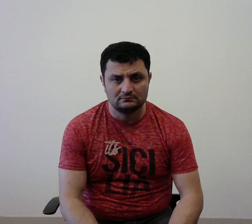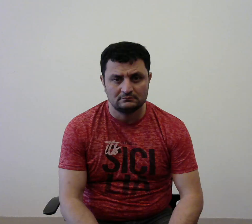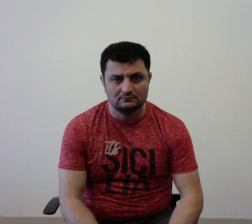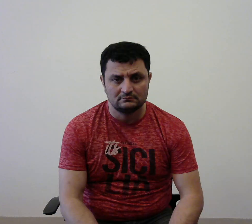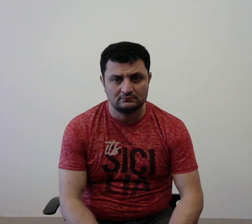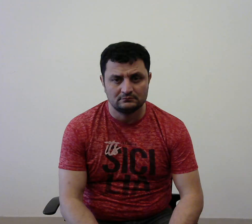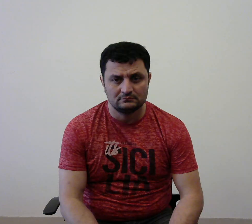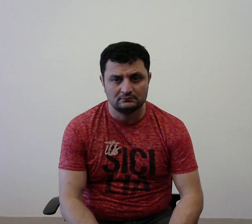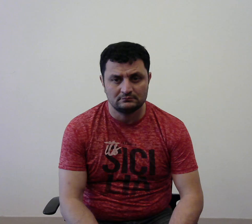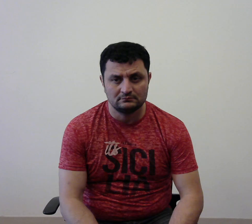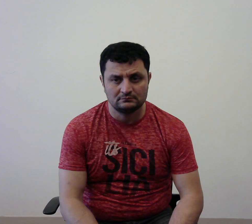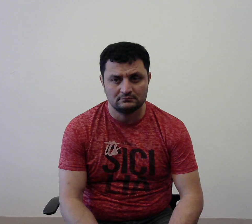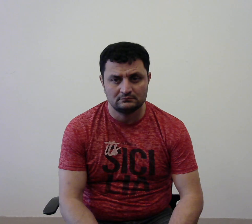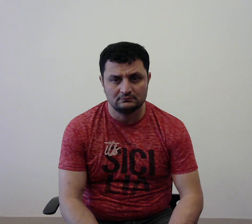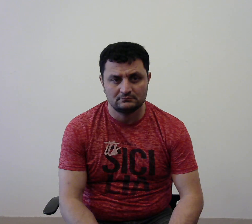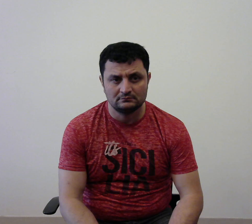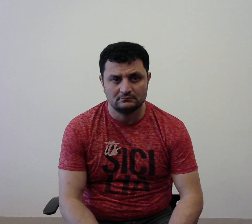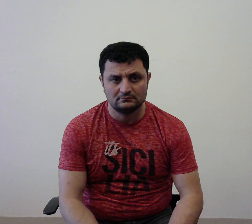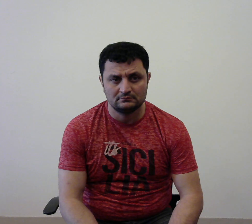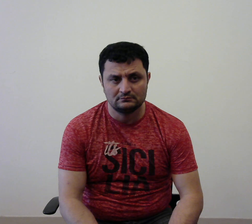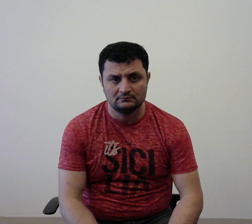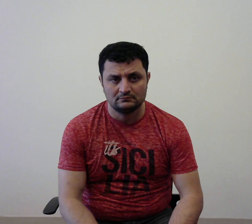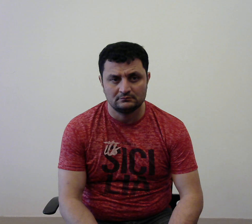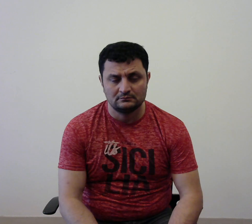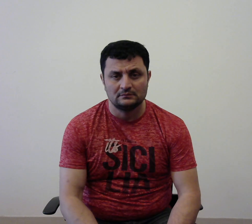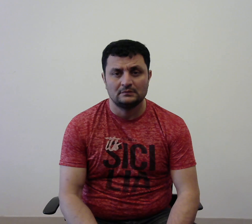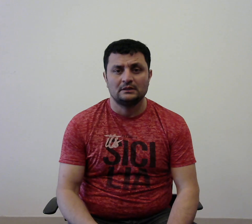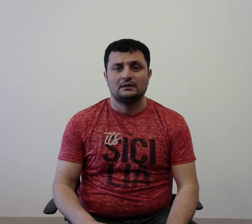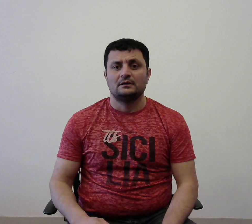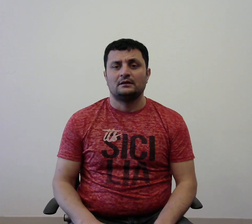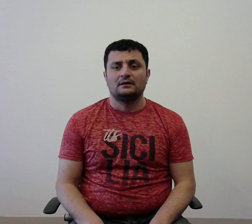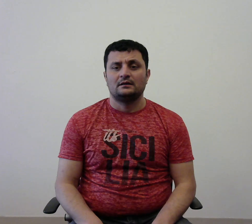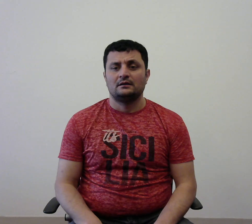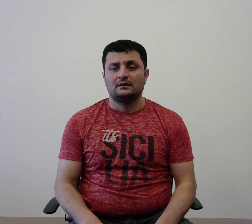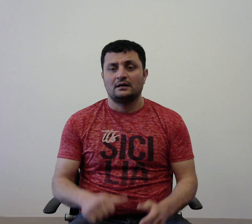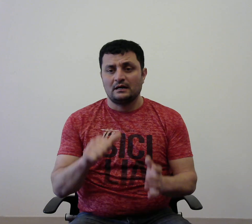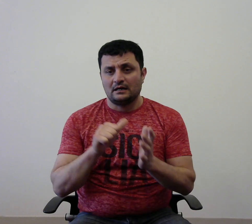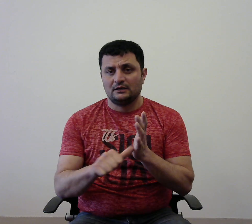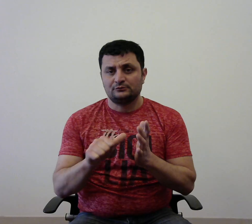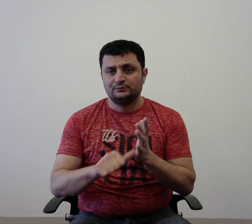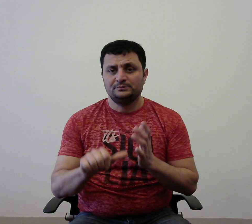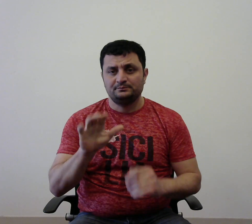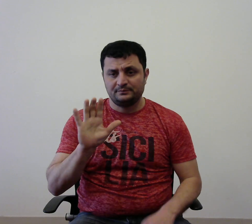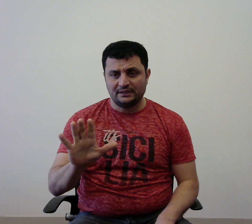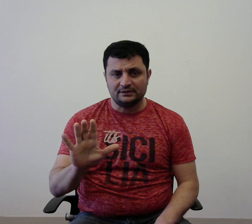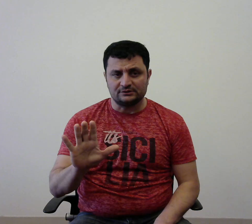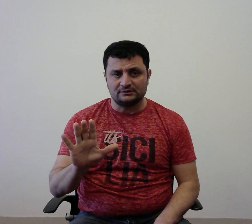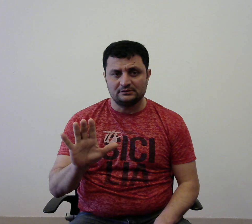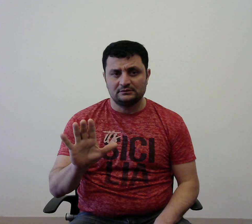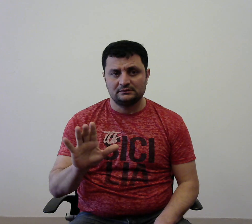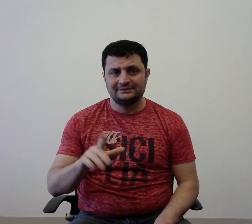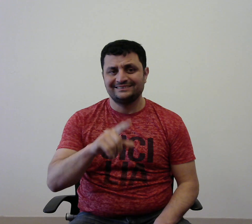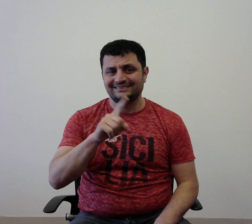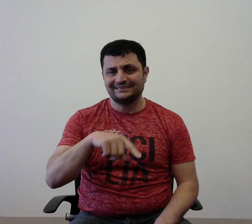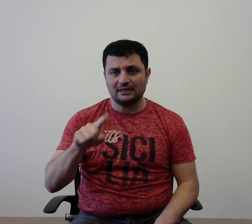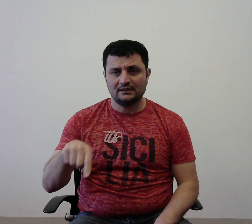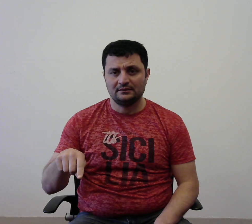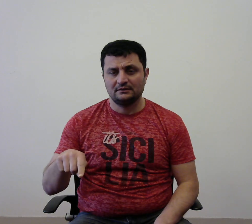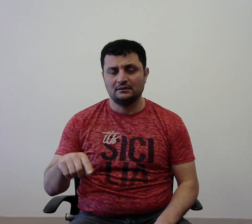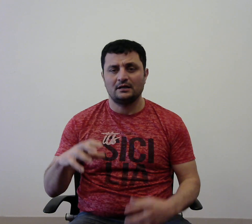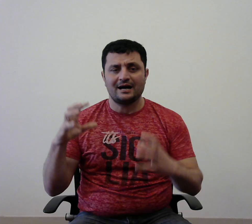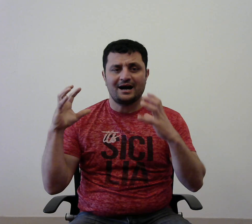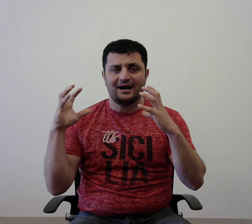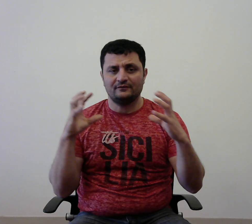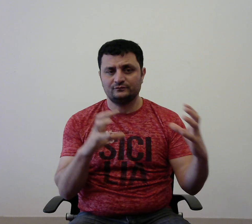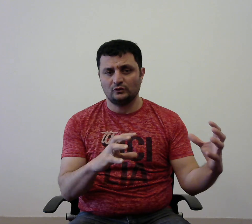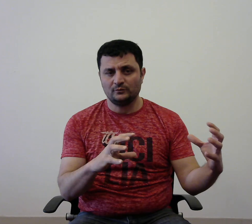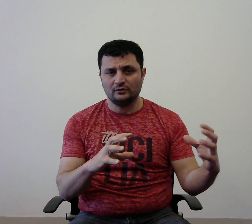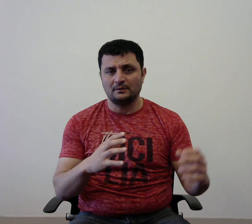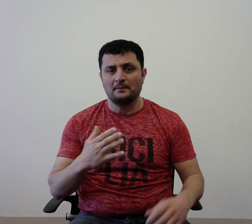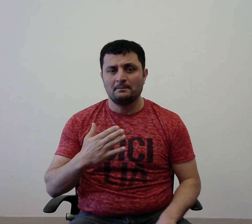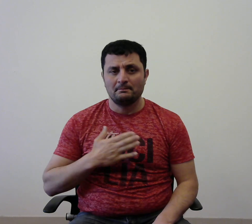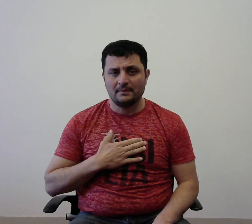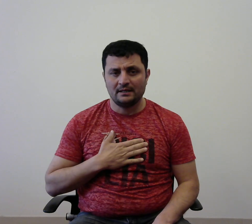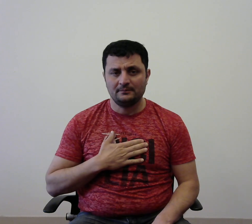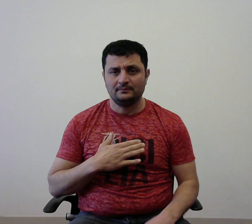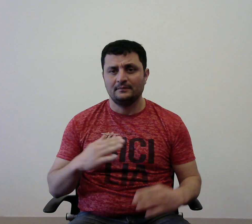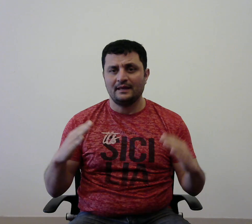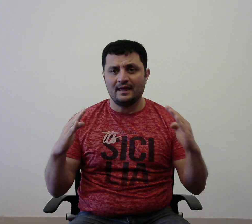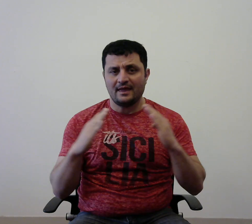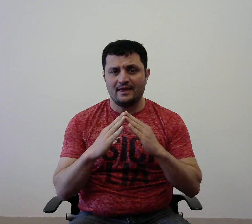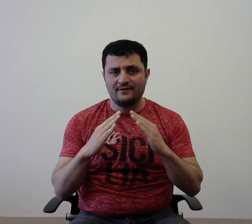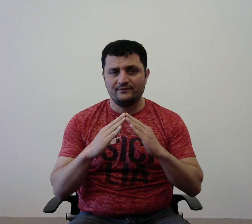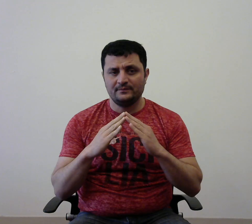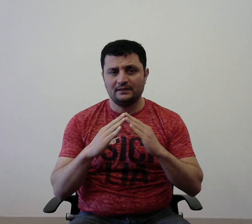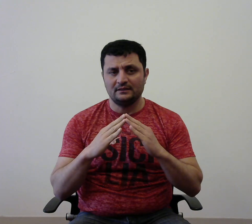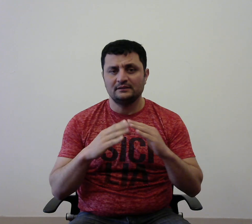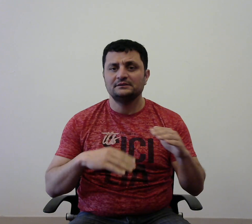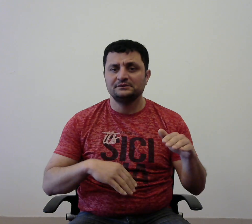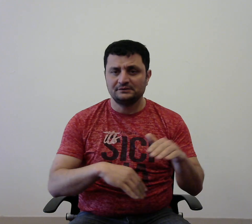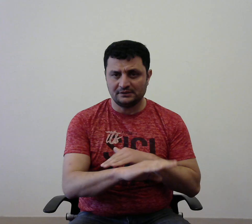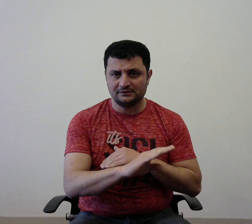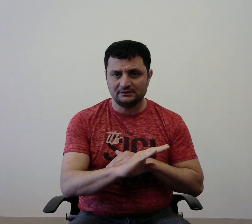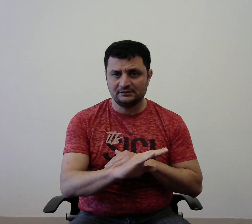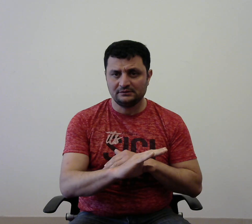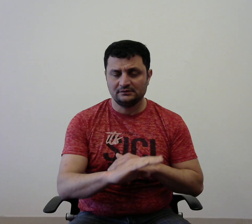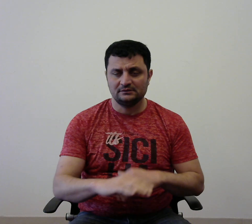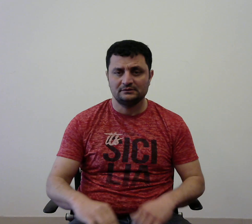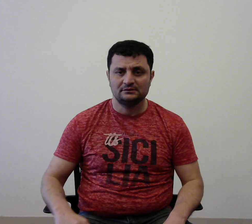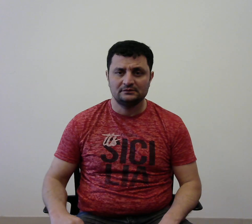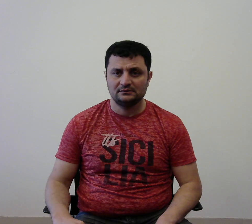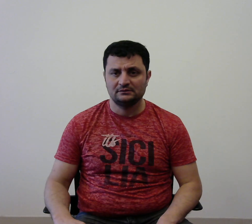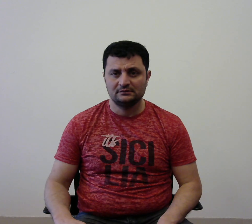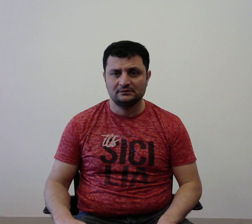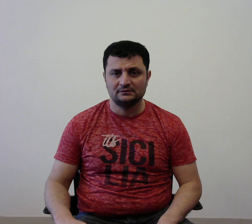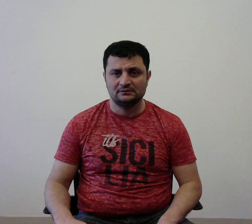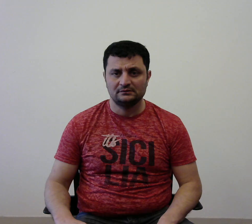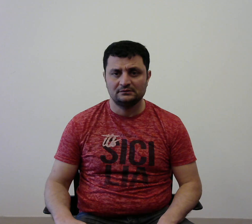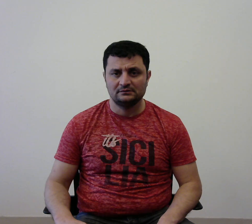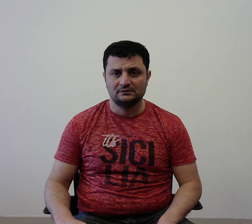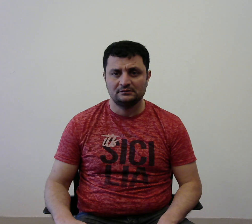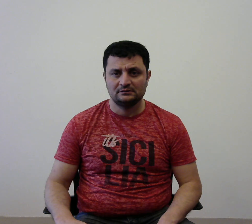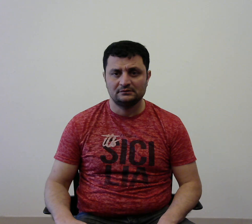65 saylı avtobus mənim evimə gedir